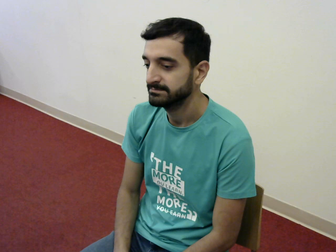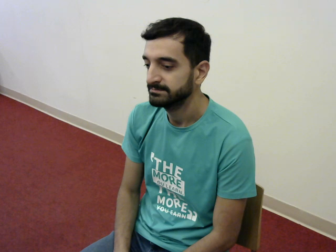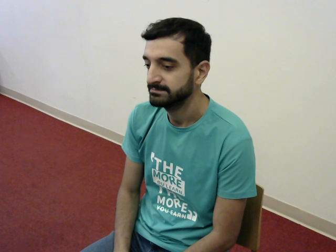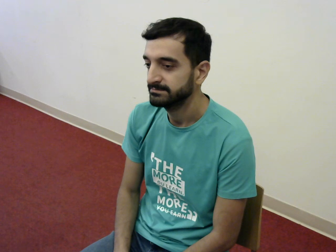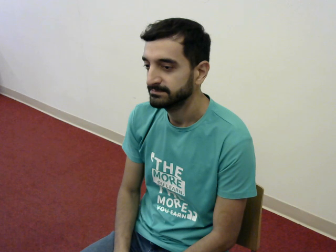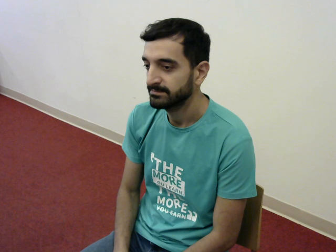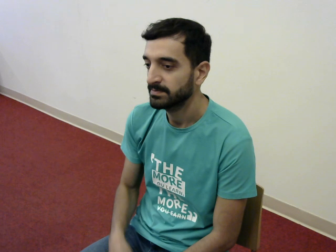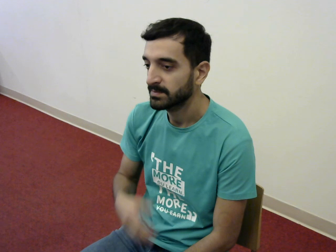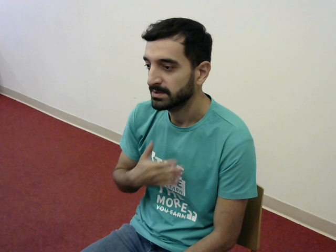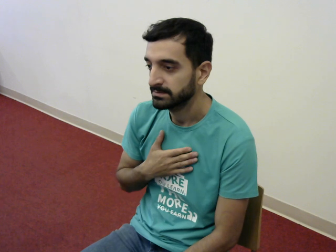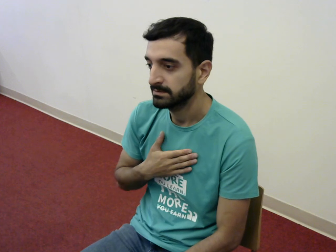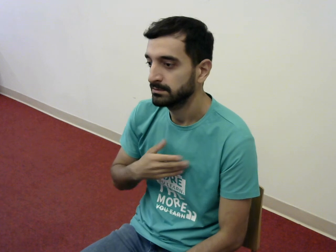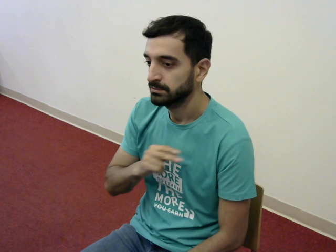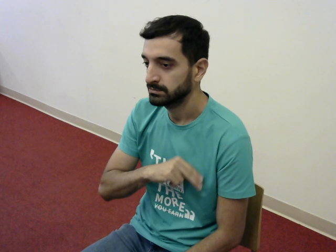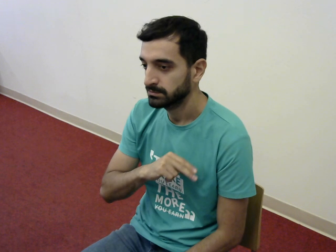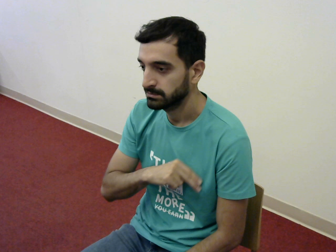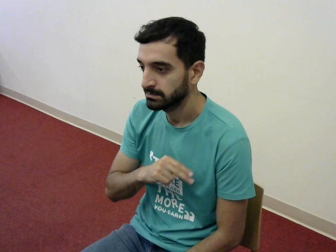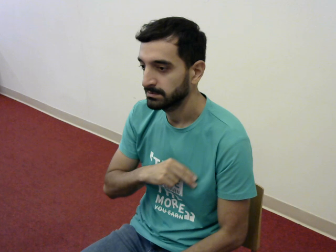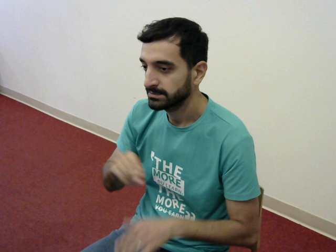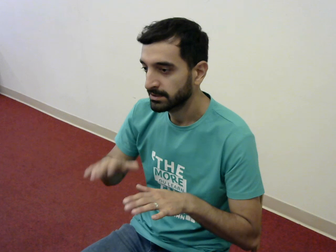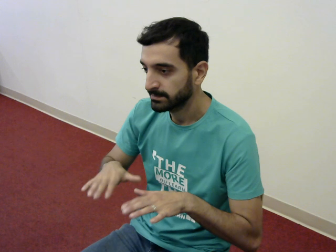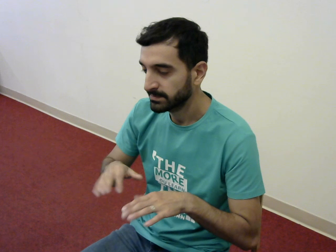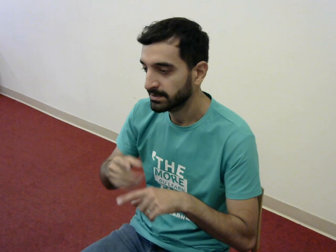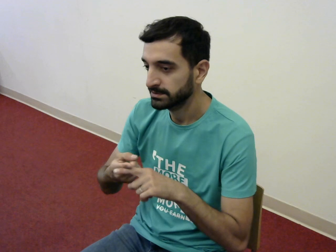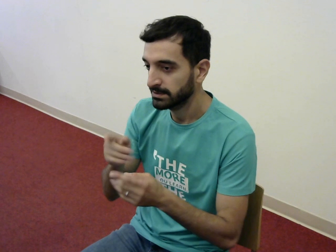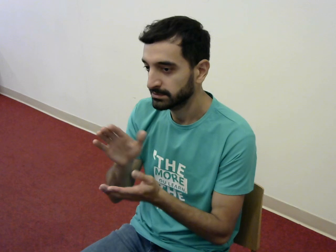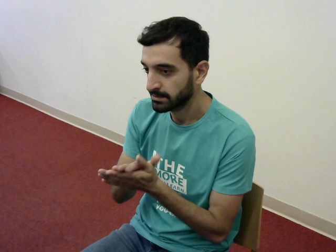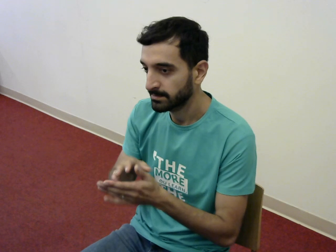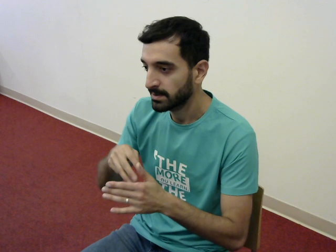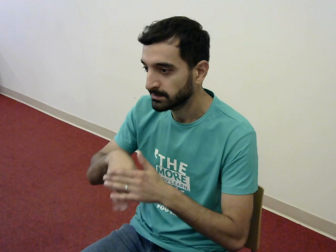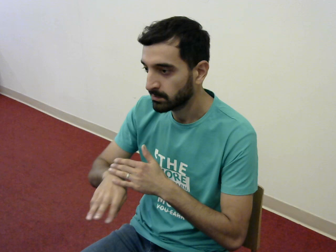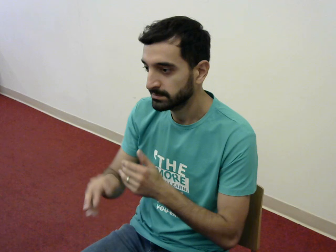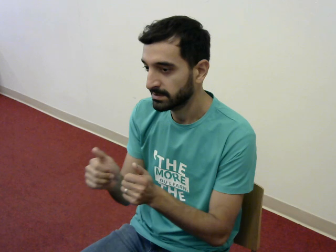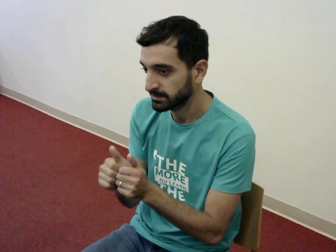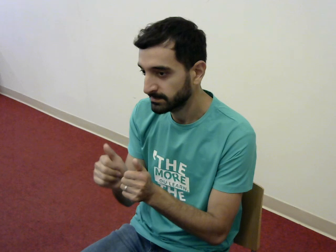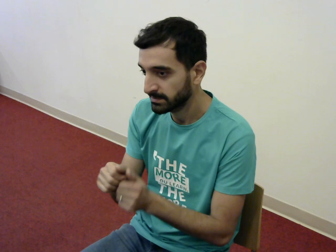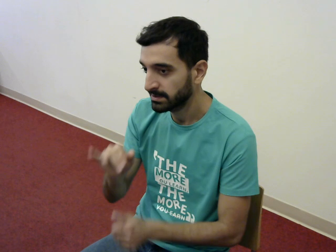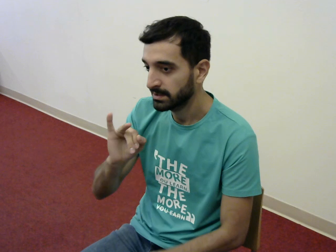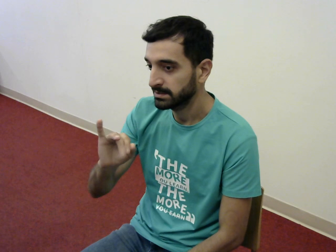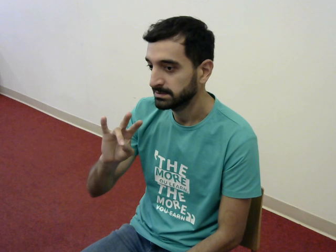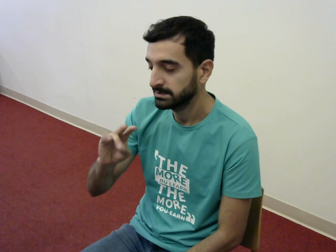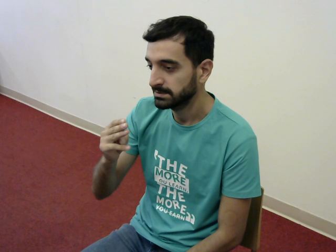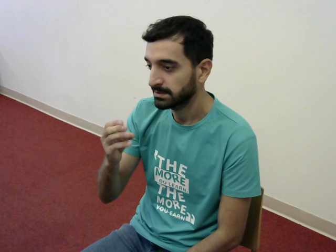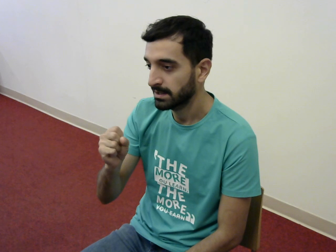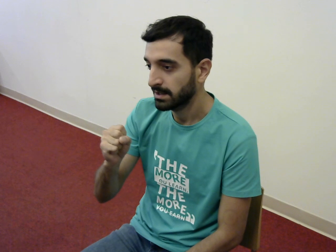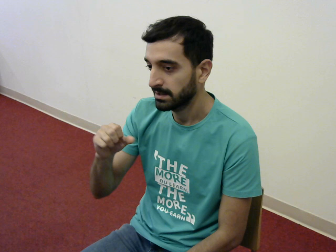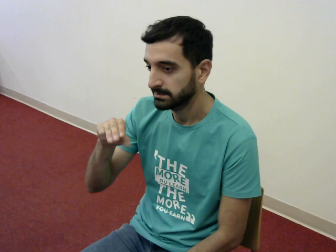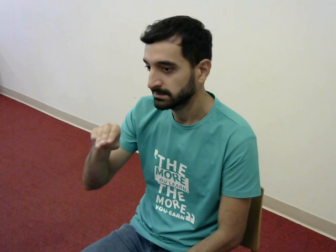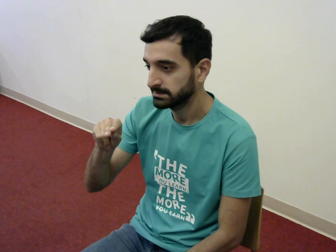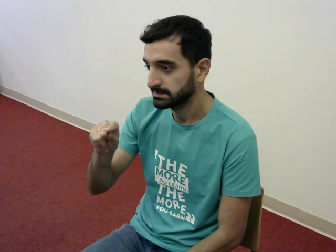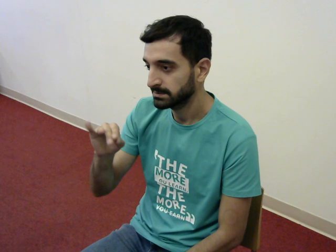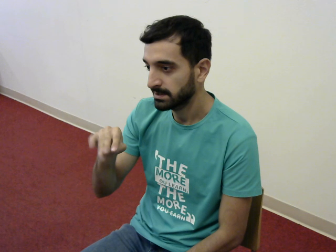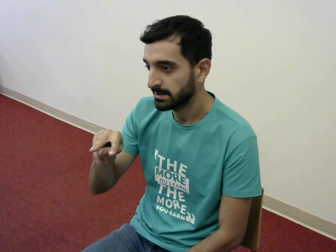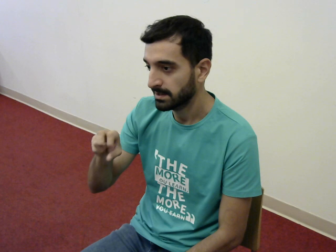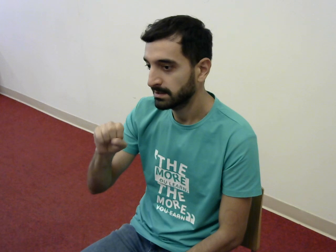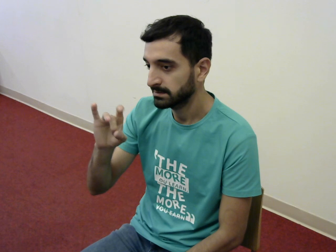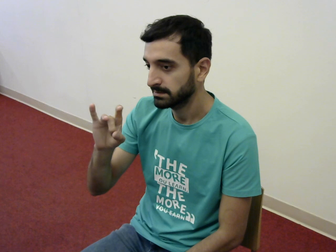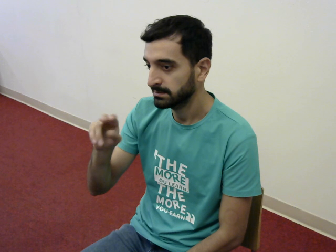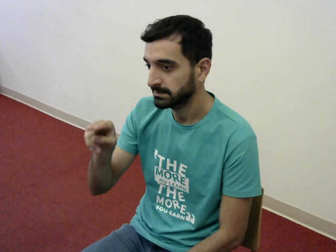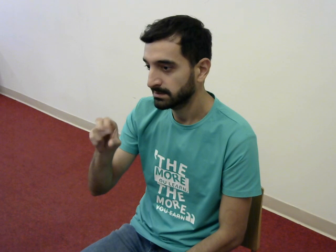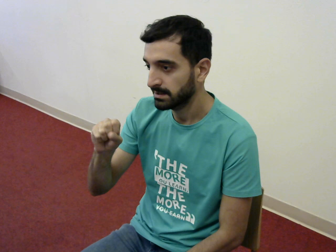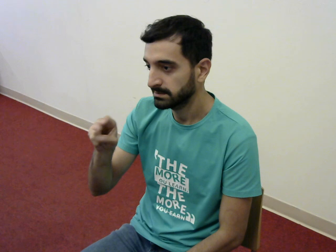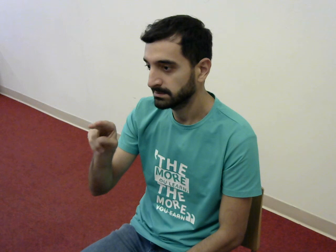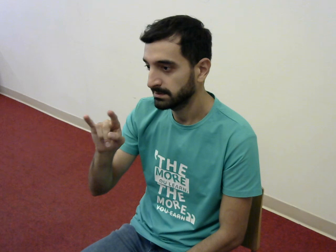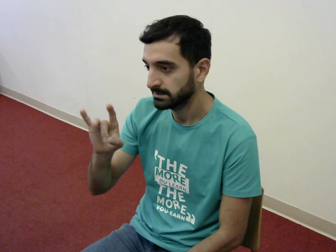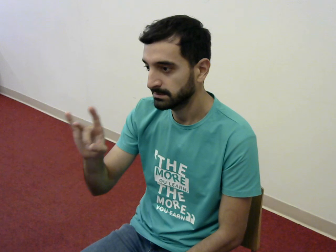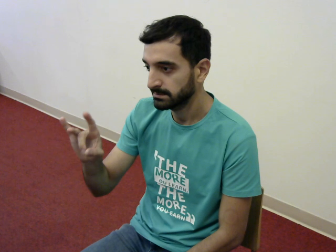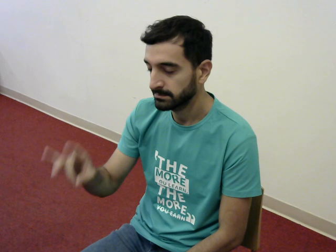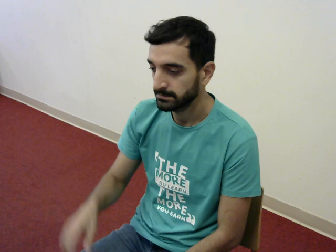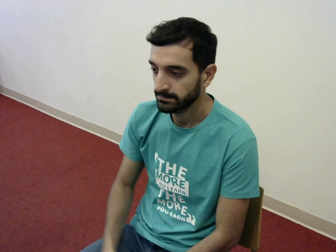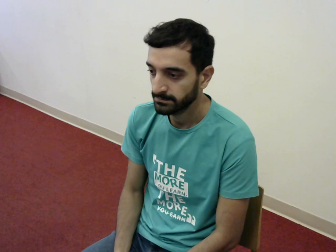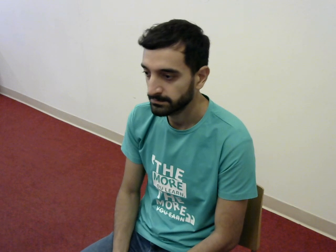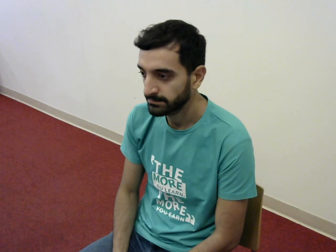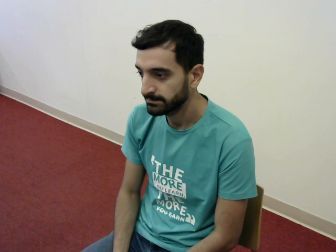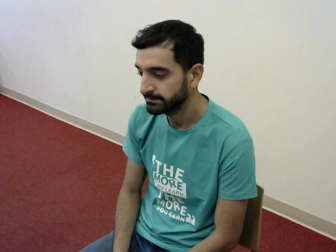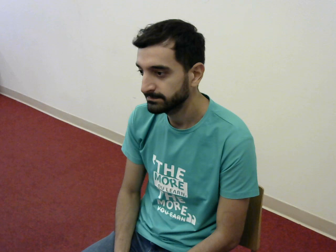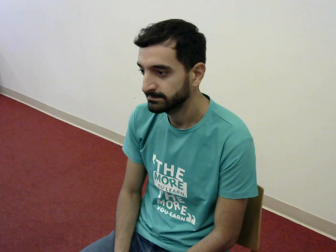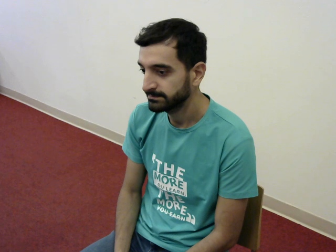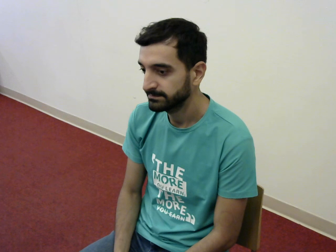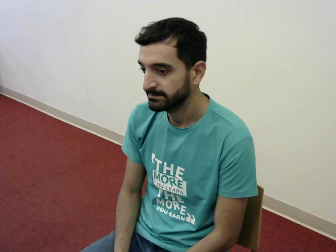Mənim iş yerim İnşaatçılar metrosunun yanındadadır